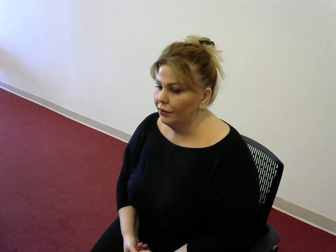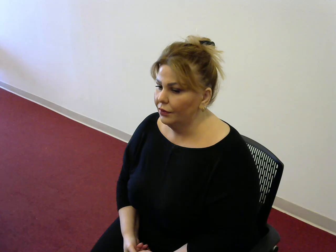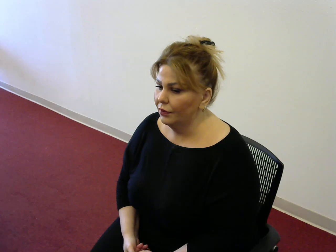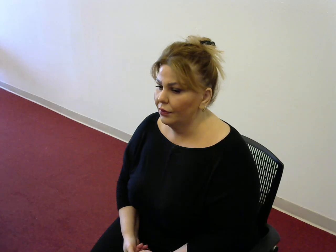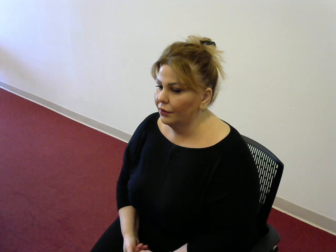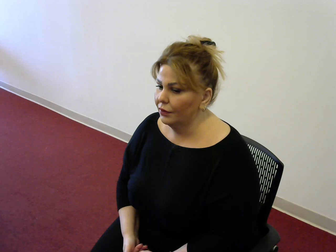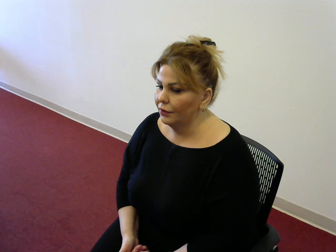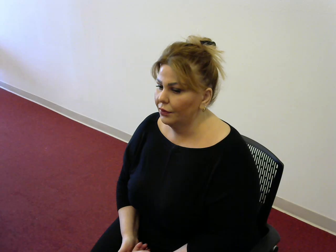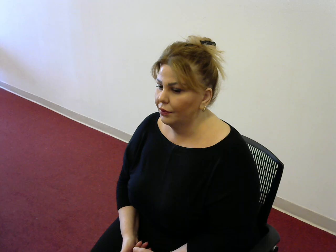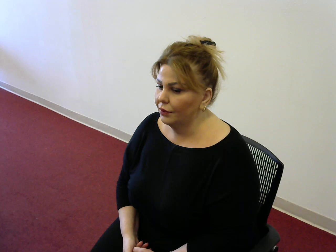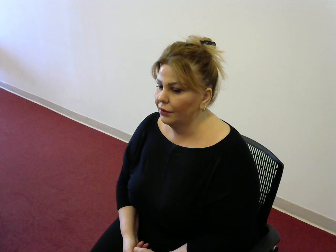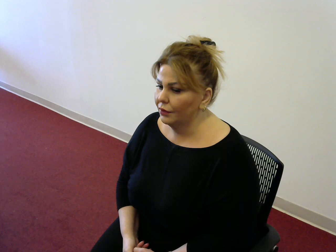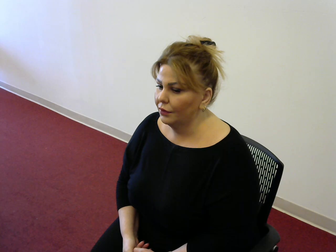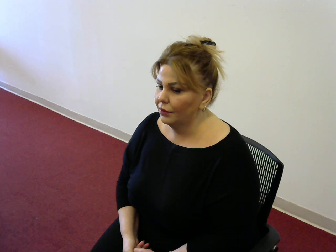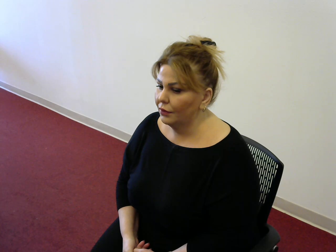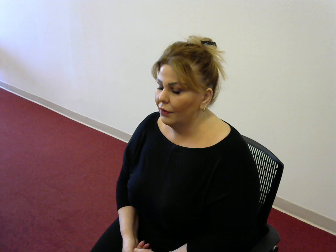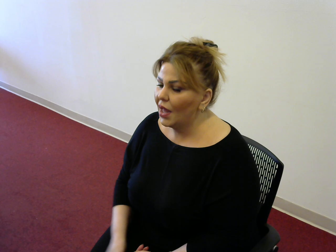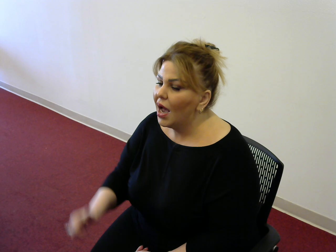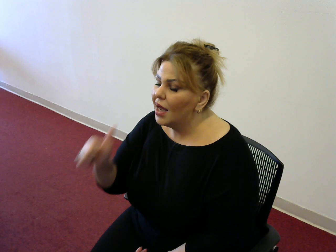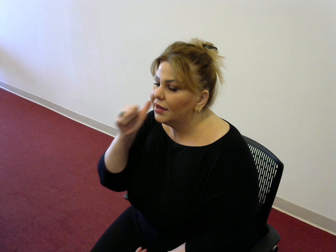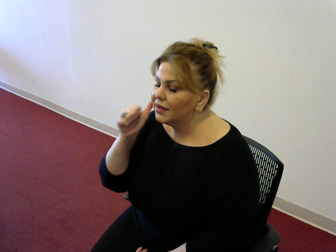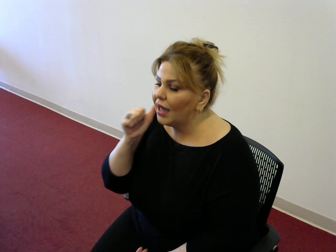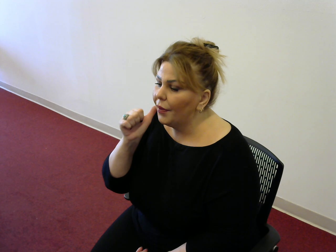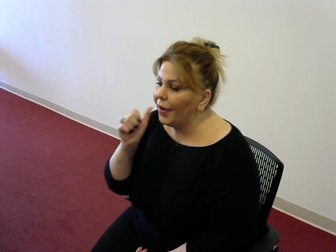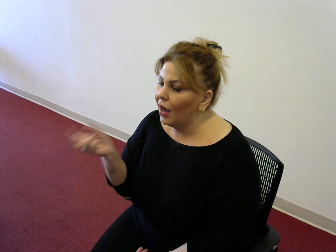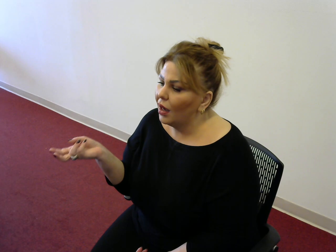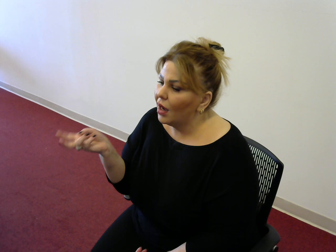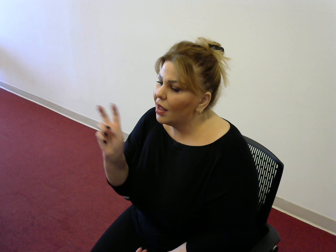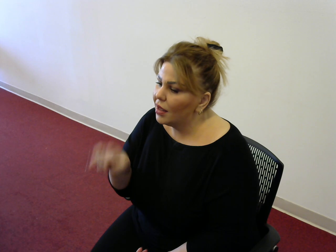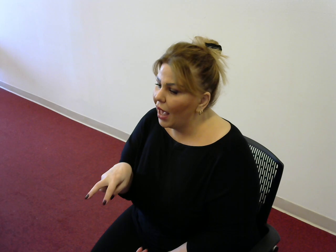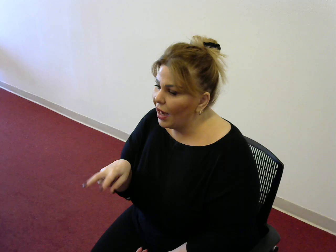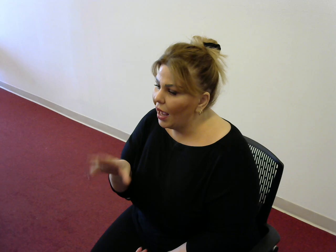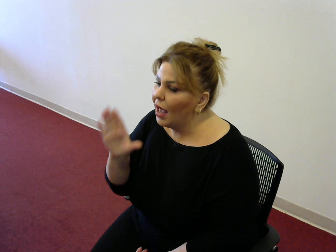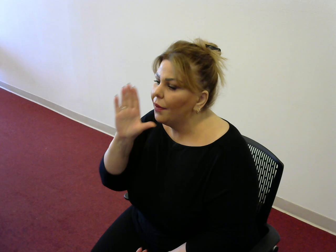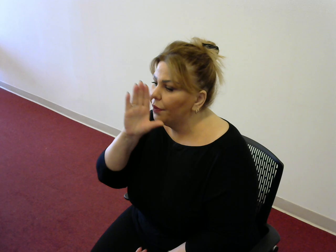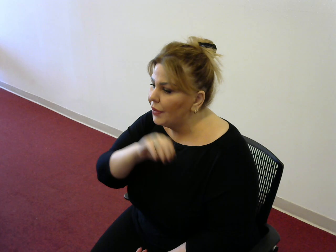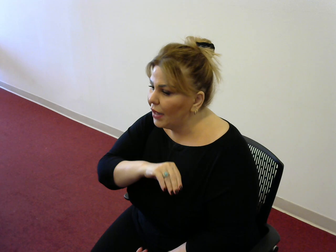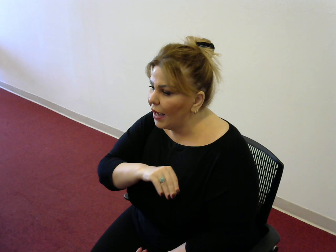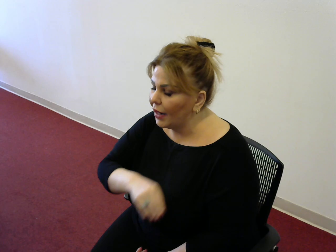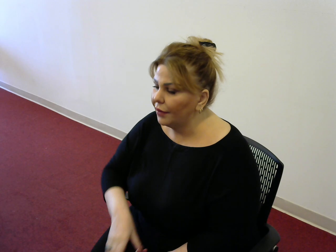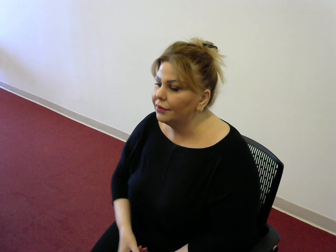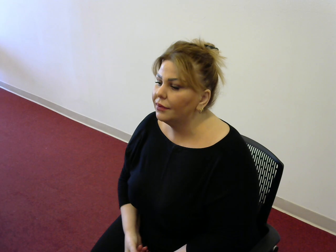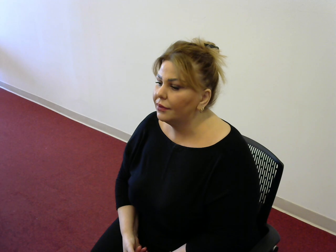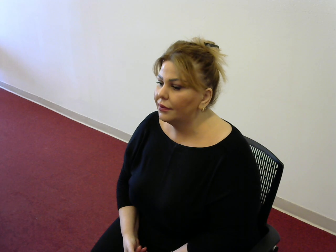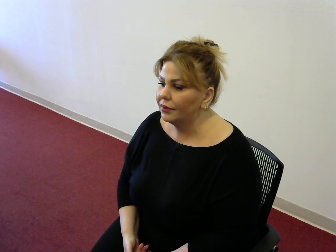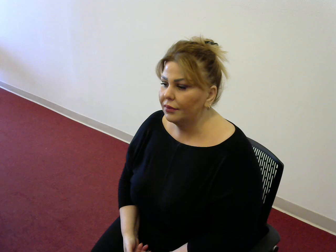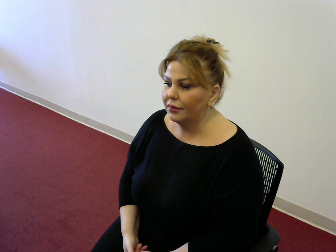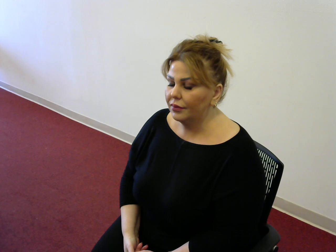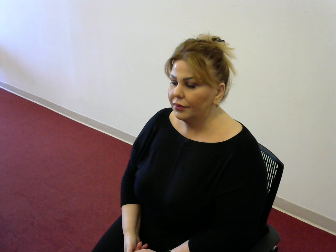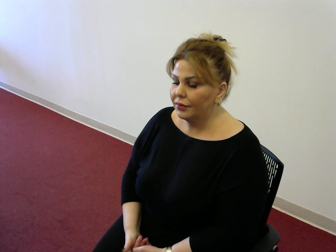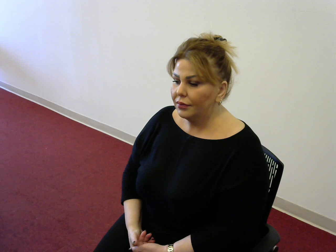Sabah gələ bilərəmmi?